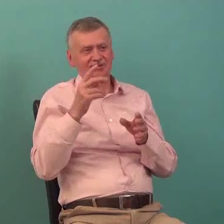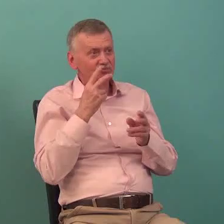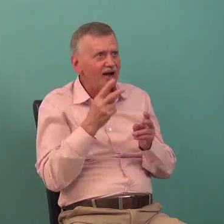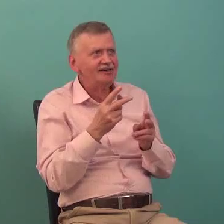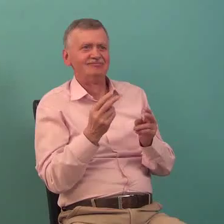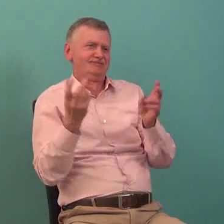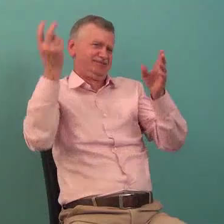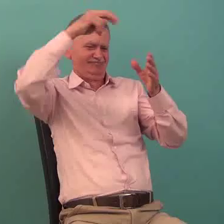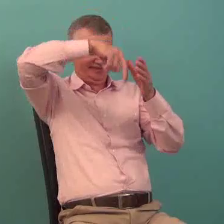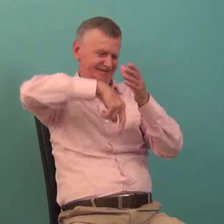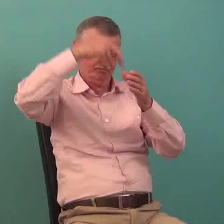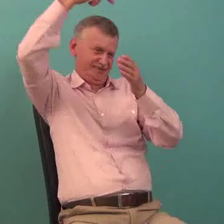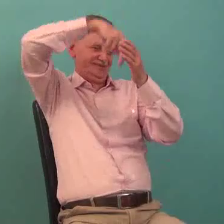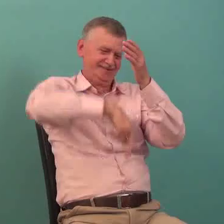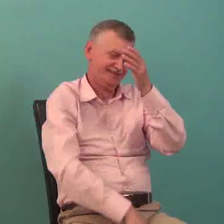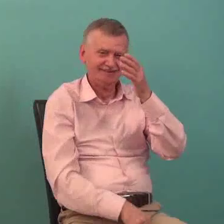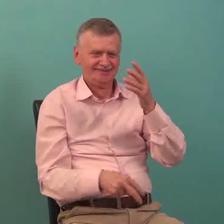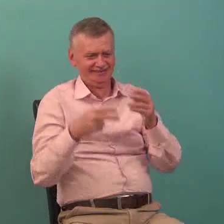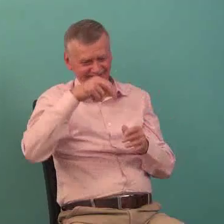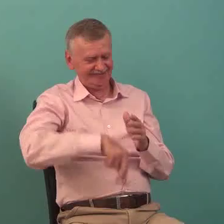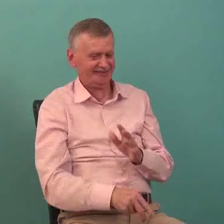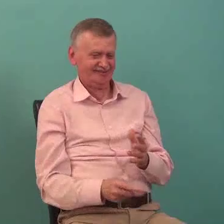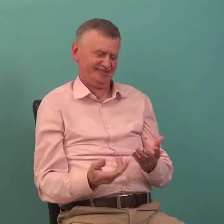Schodzi na dół po schodach.